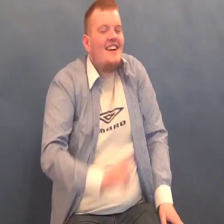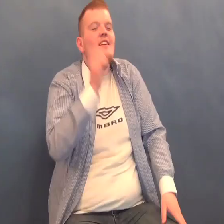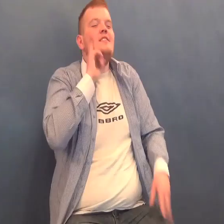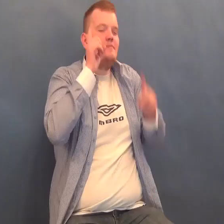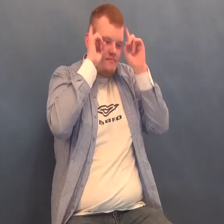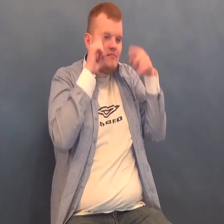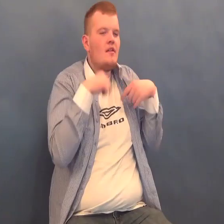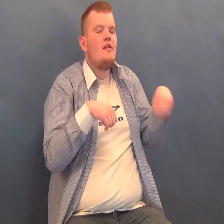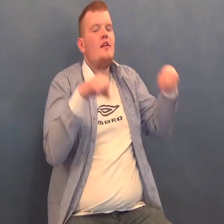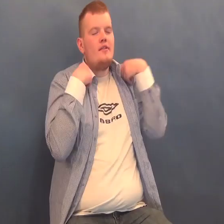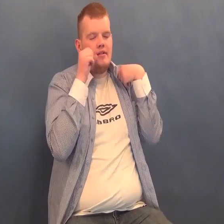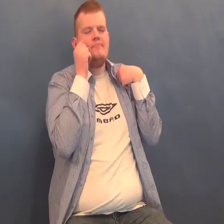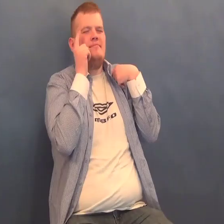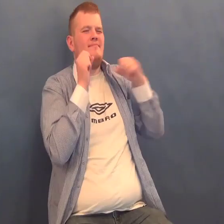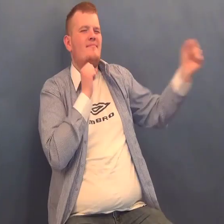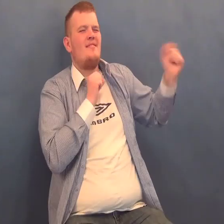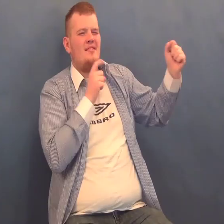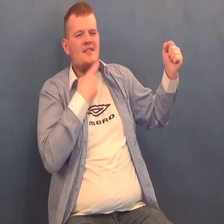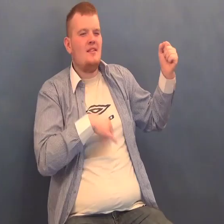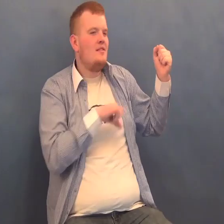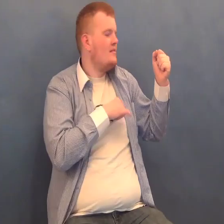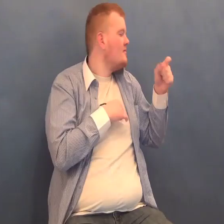Chłopak Myszka Miki śpi przykryty kołdrą, ale budzi go budzik, więc jest niezadowolony.